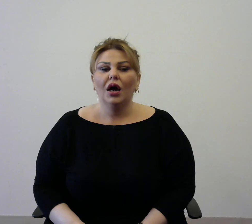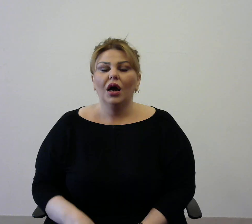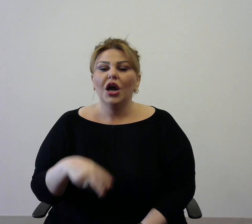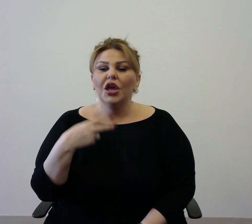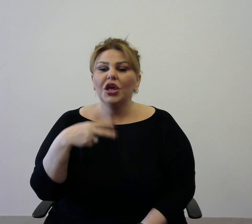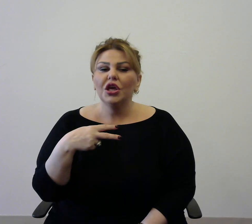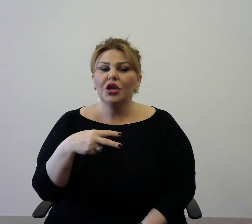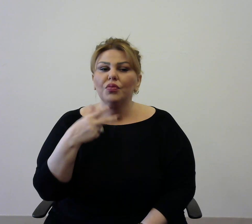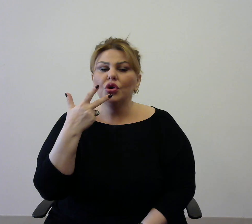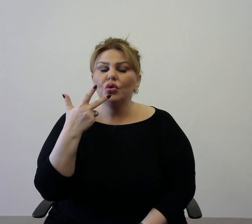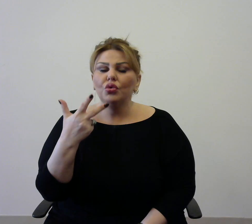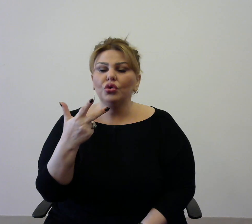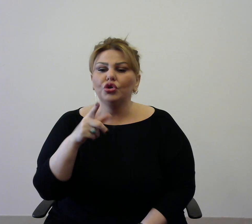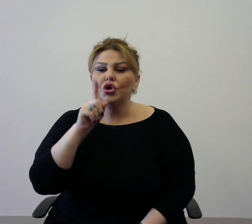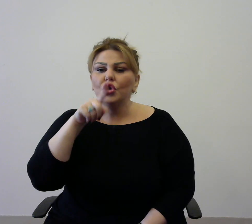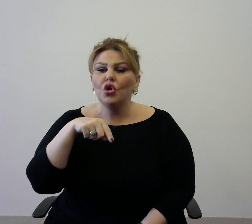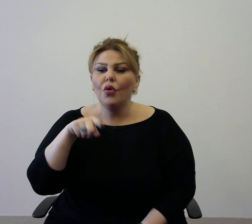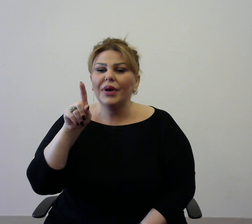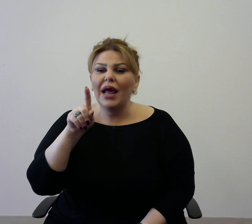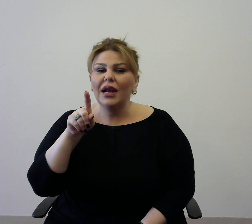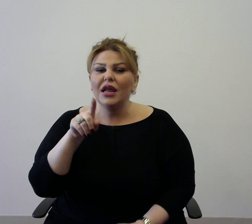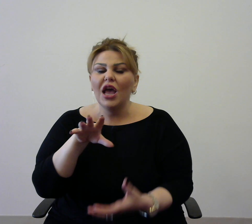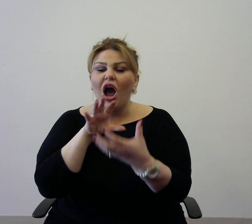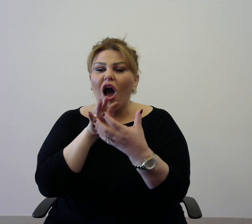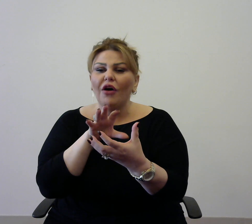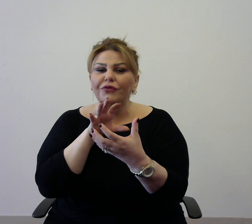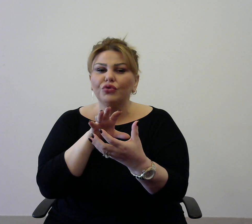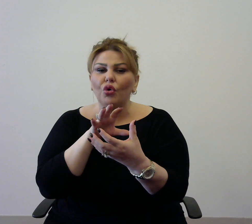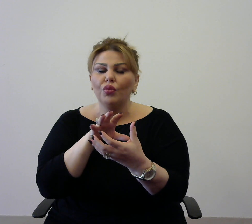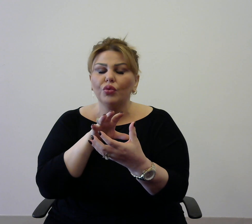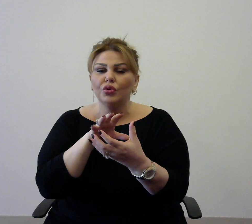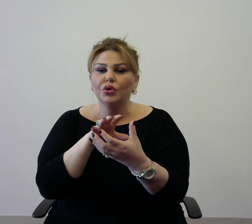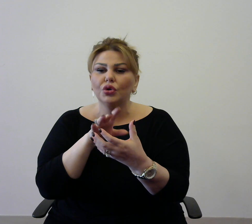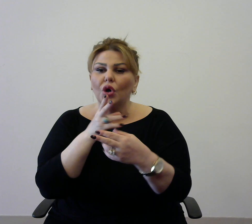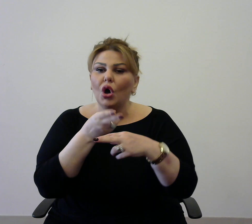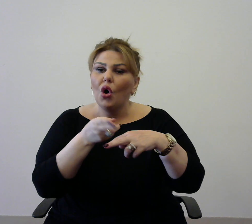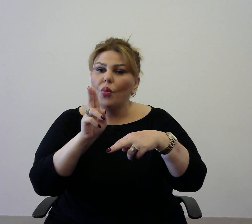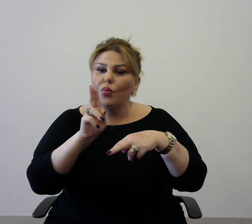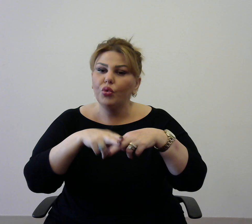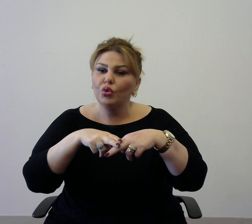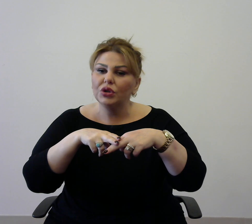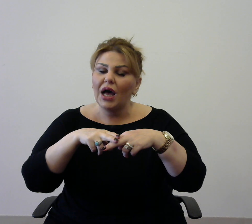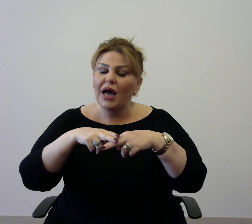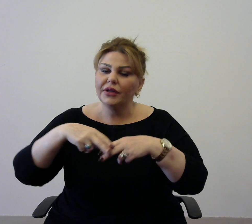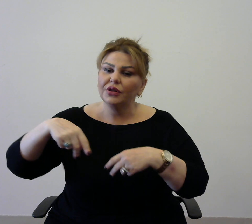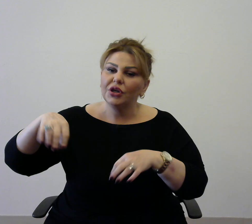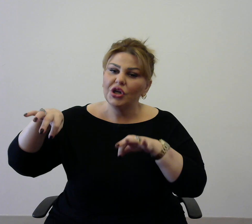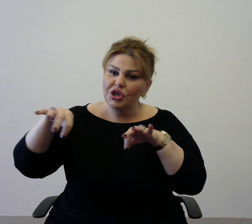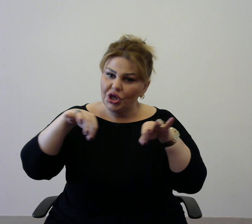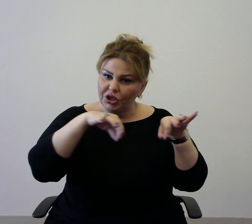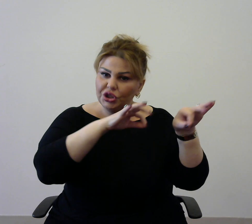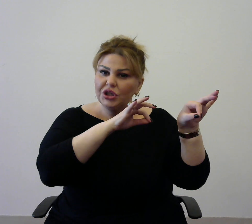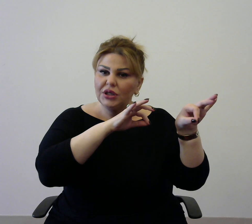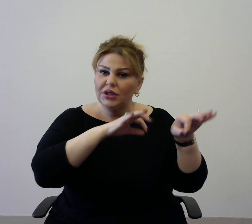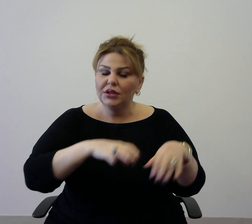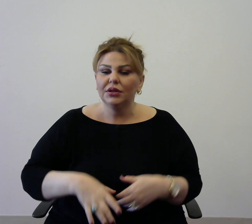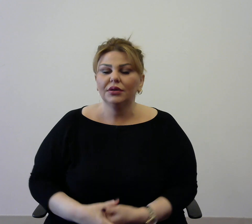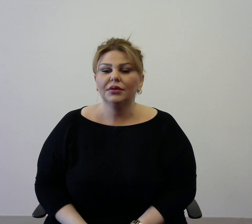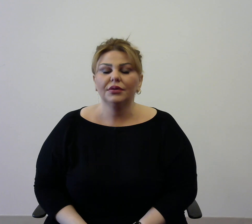23 saylı avtobus burdan keçir?